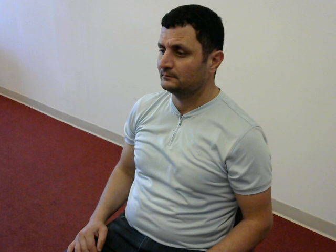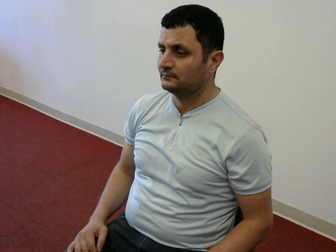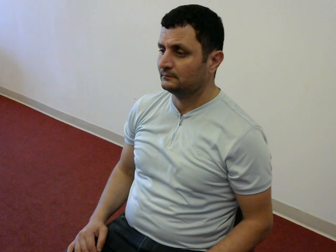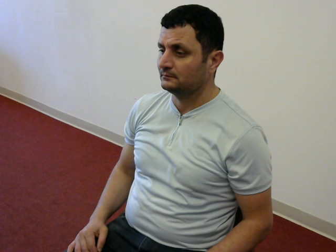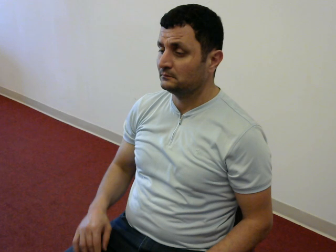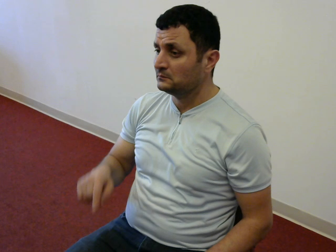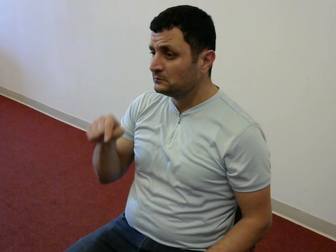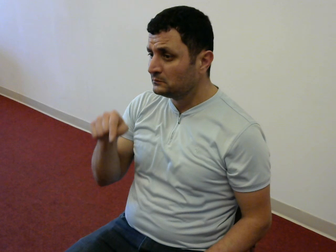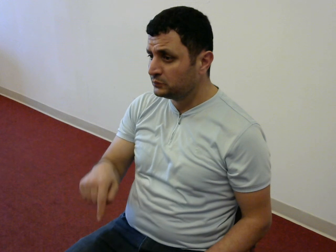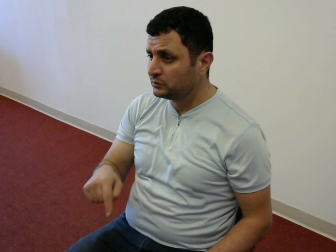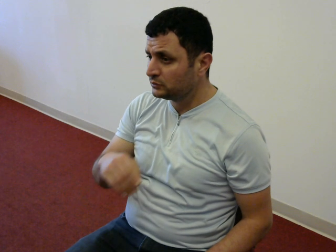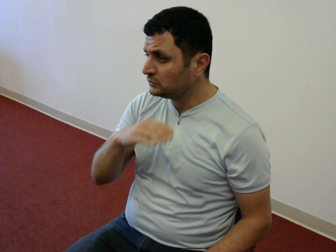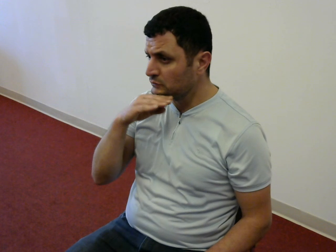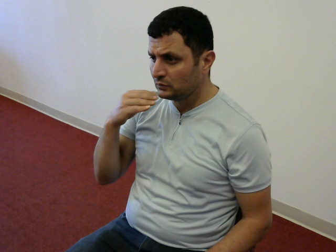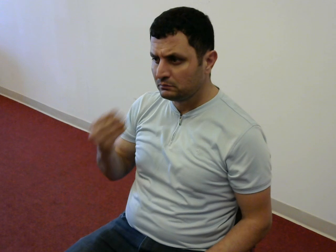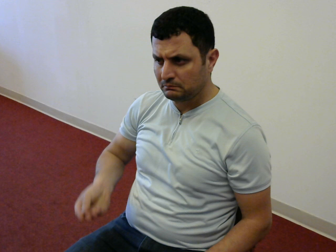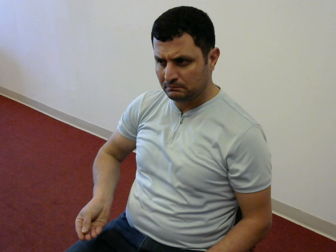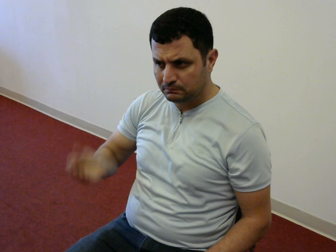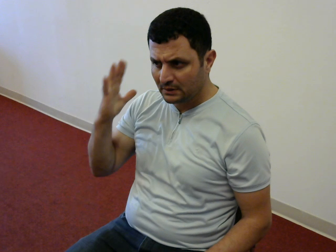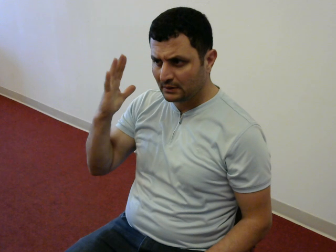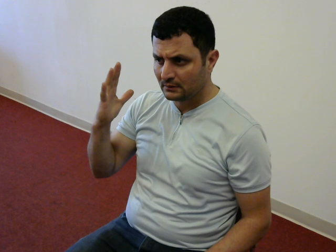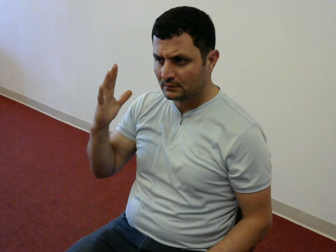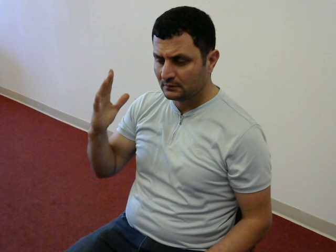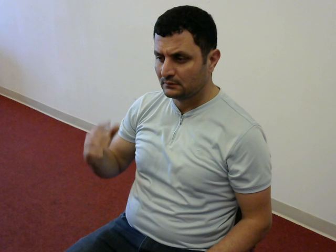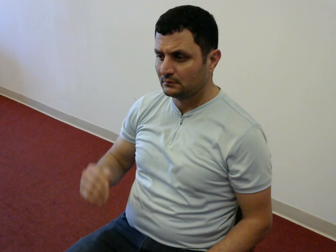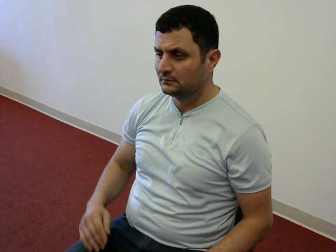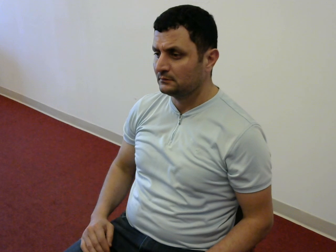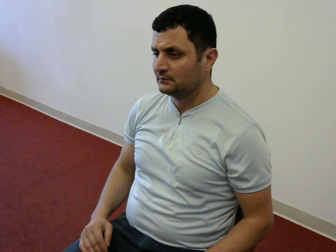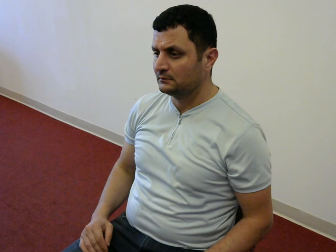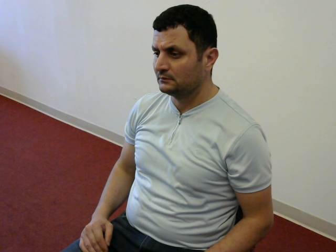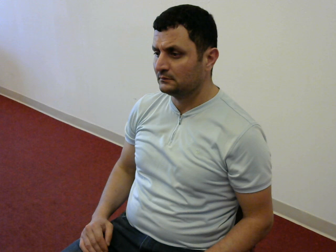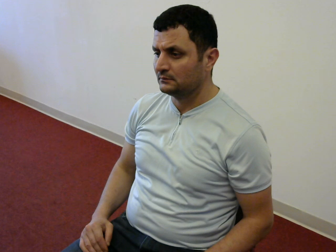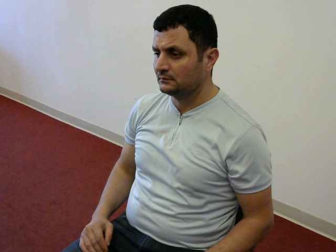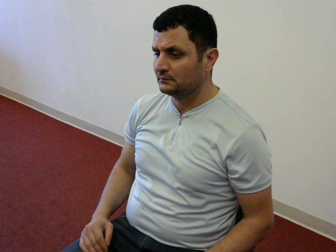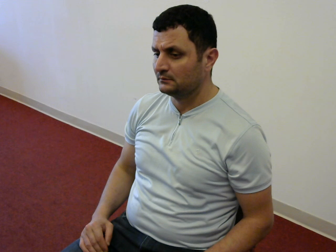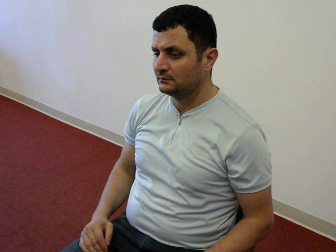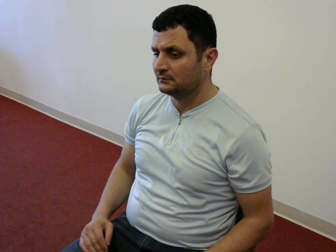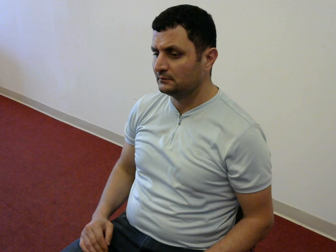Bu çox bahadır